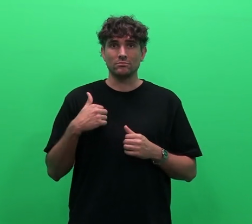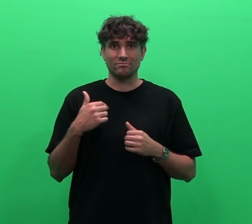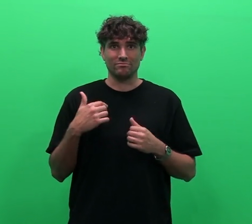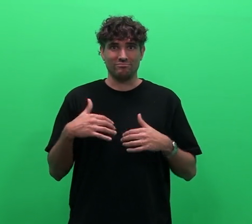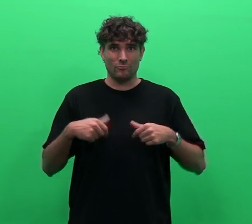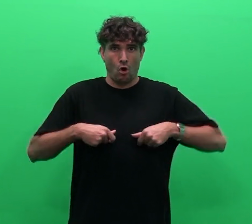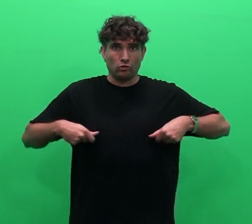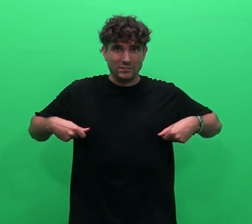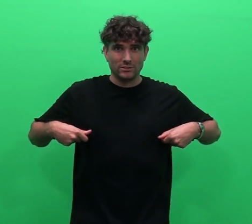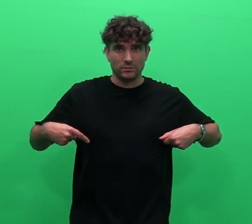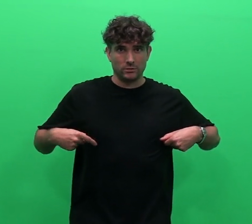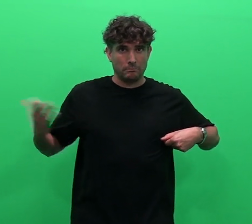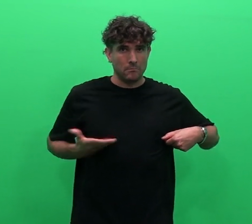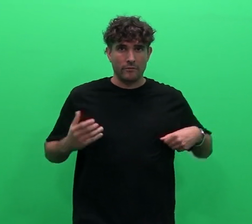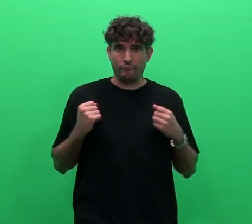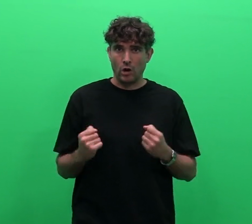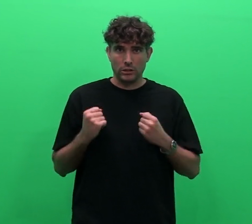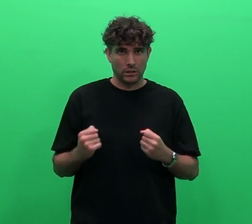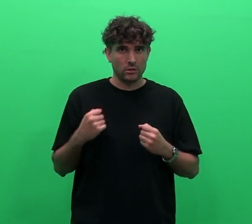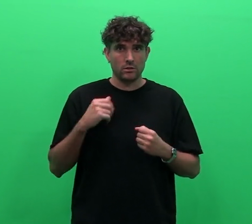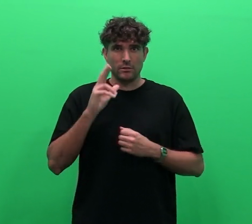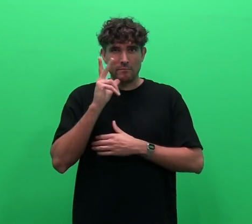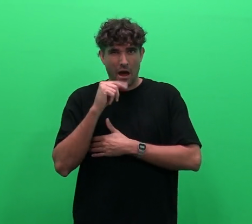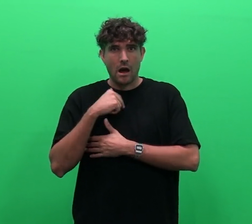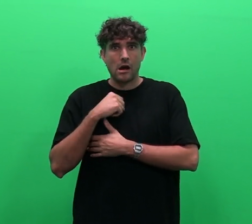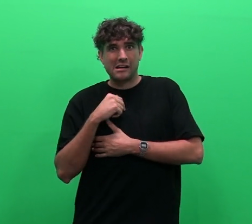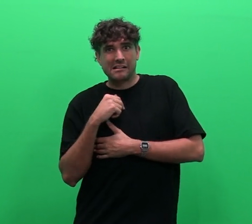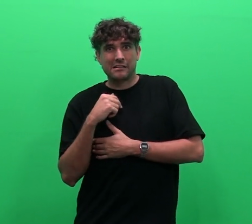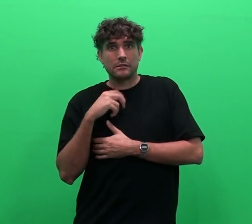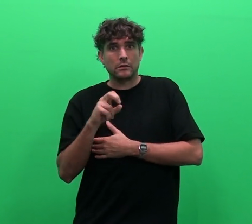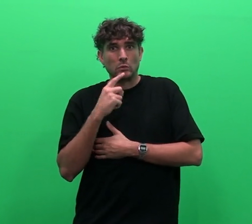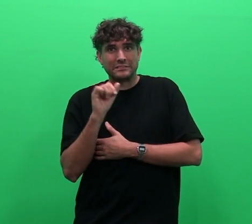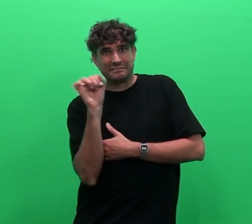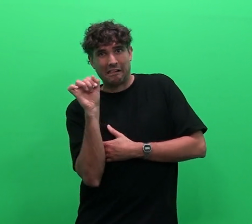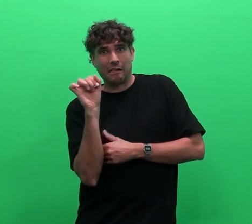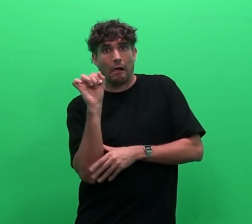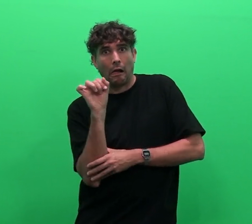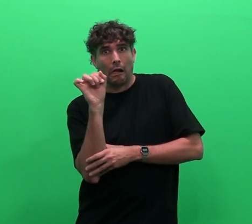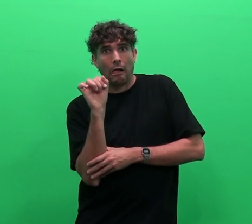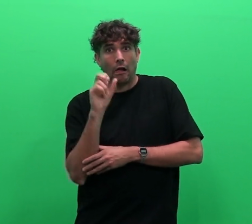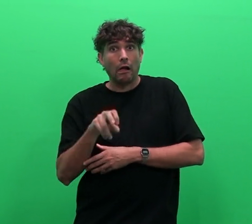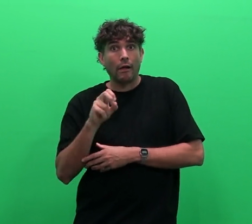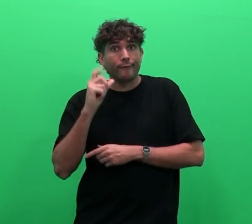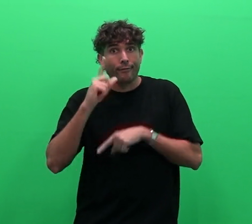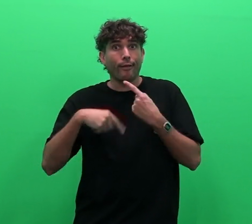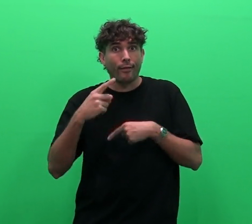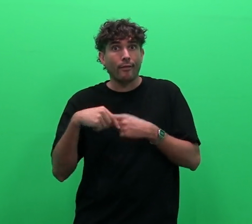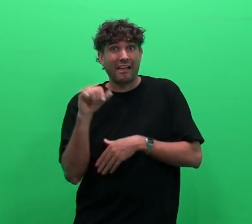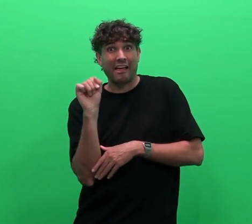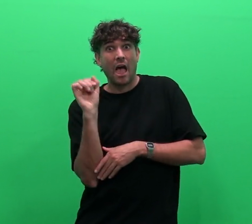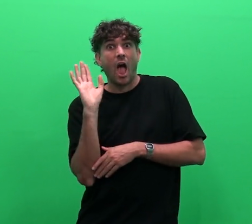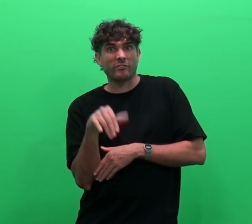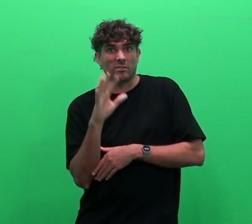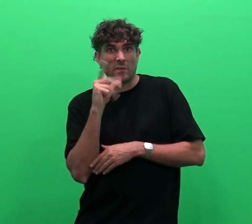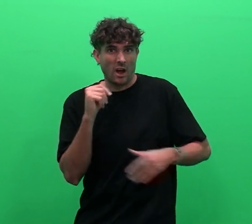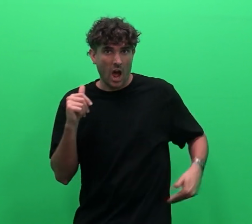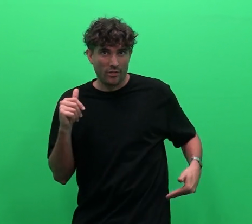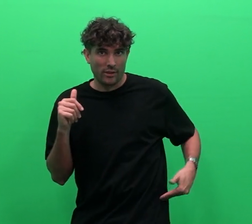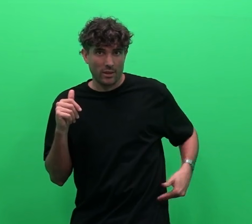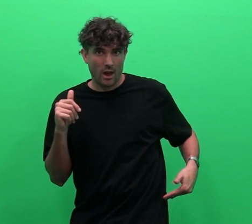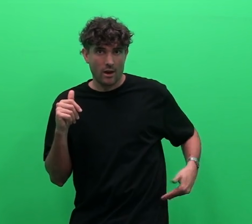Em vaig donar un cop a la costella dreta bastant fort, i em feia força mal, em costava caminar i anava torçat. De caminar malament al final em fa mal el maluc esquerre.